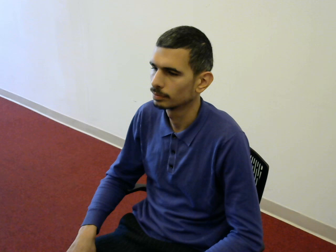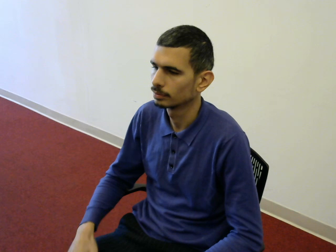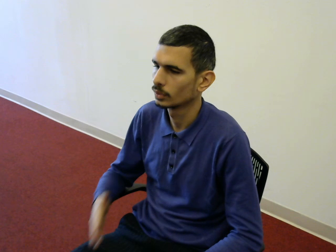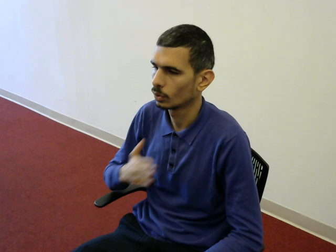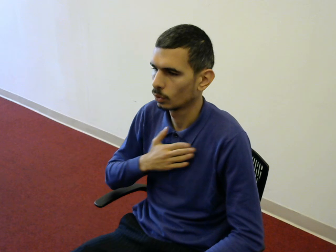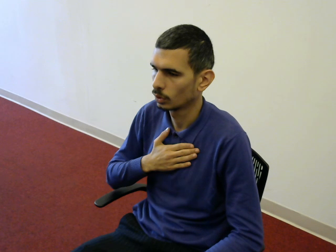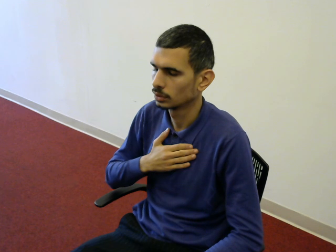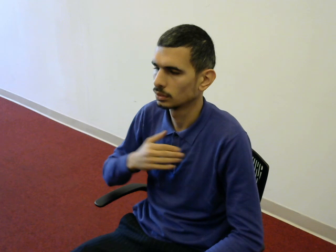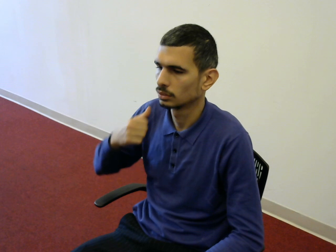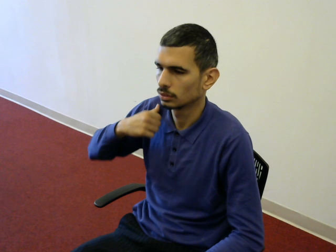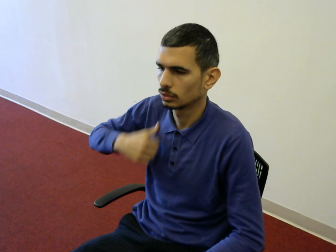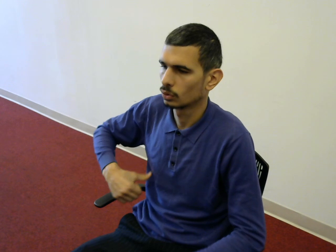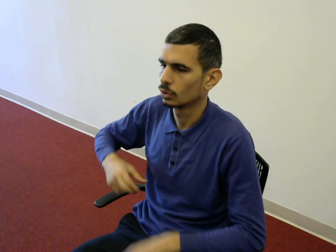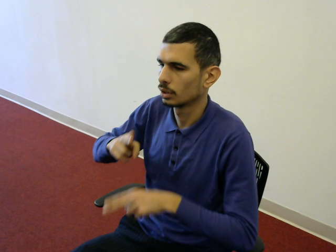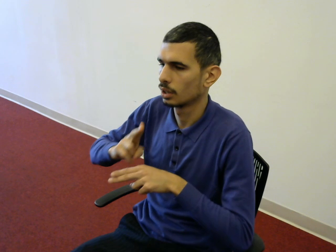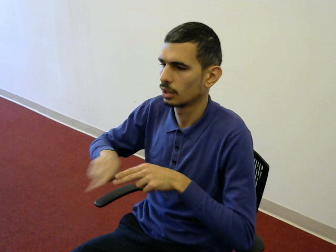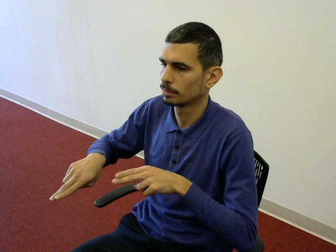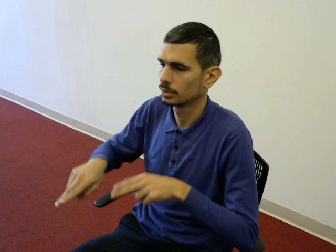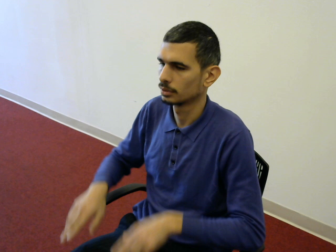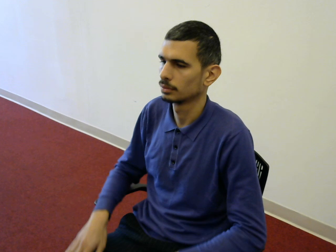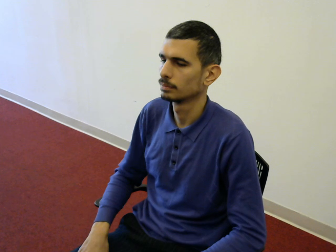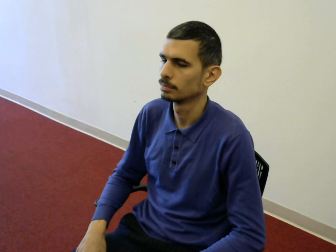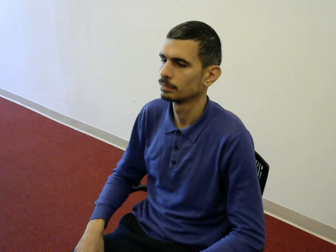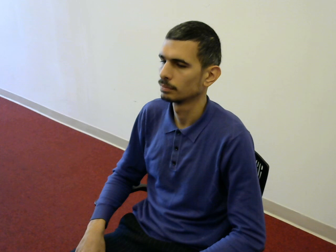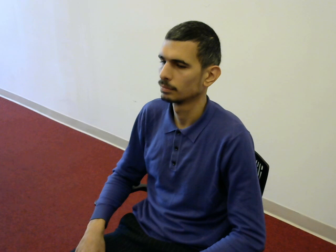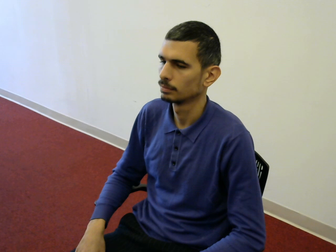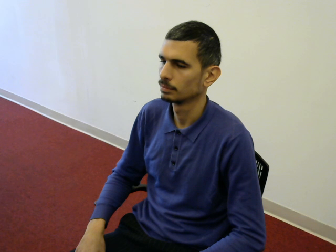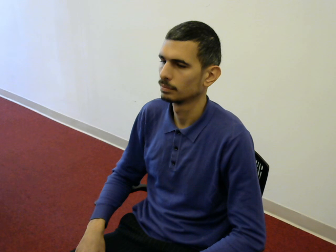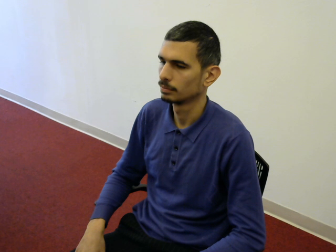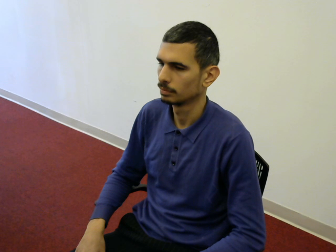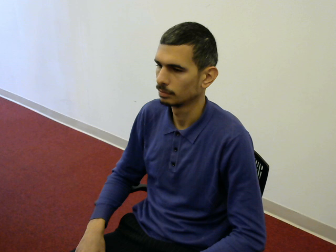Mən çantamı itirmişəm